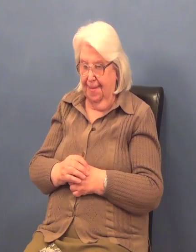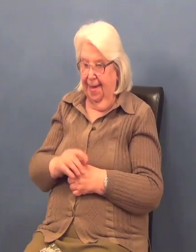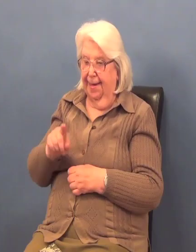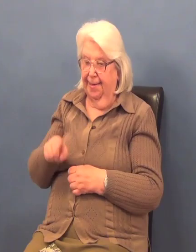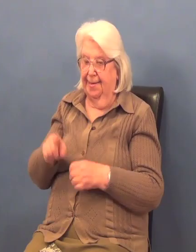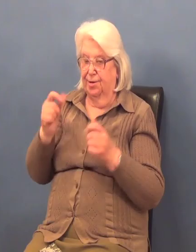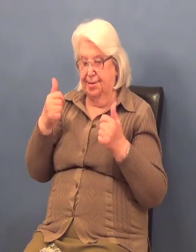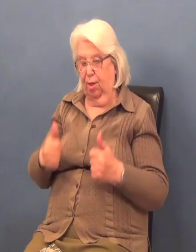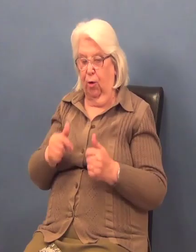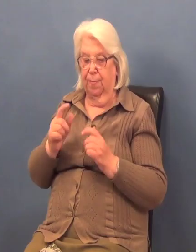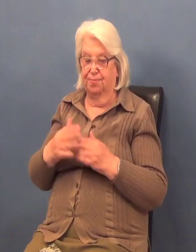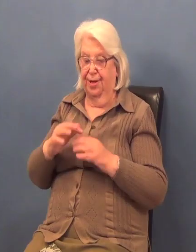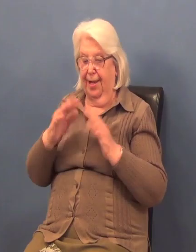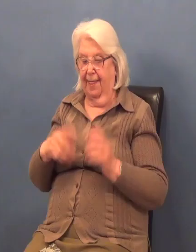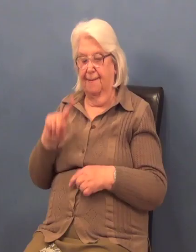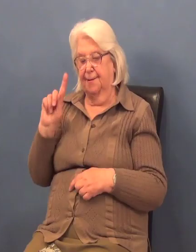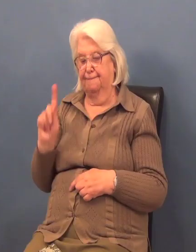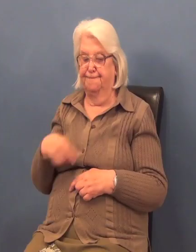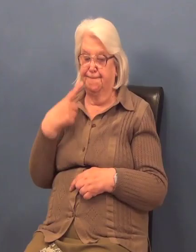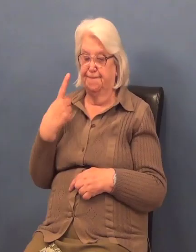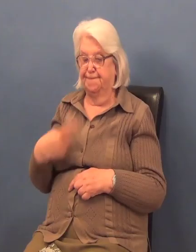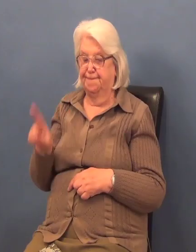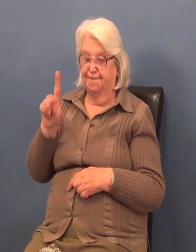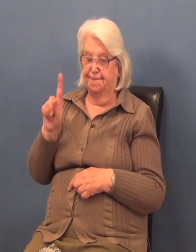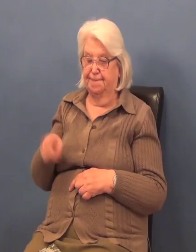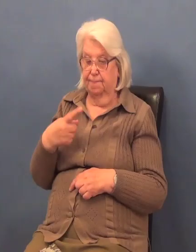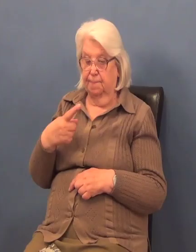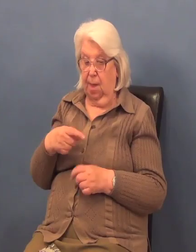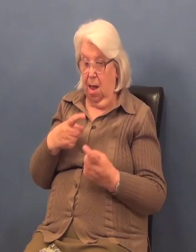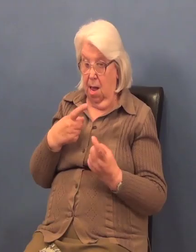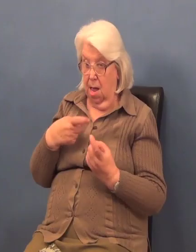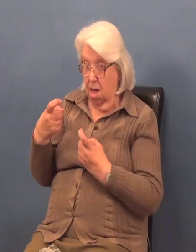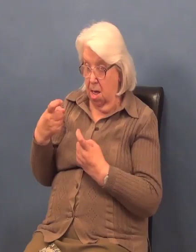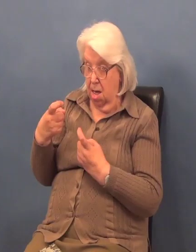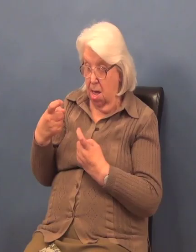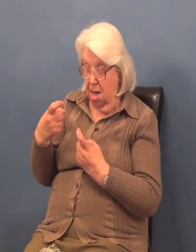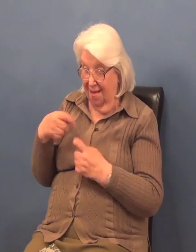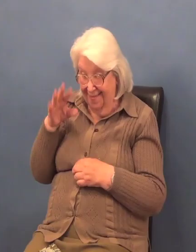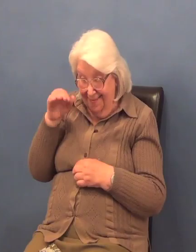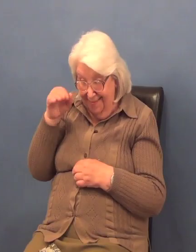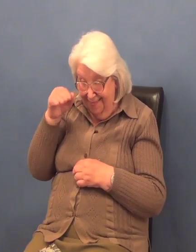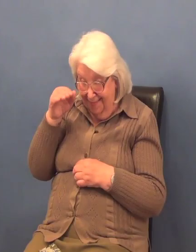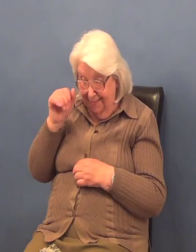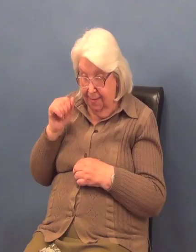Kot stoi blisko klatki i macha palcem do rytmu. Kaczka zauważa go, a ten kot pokazuje "papa".